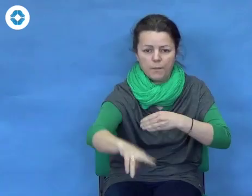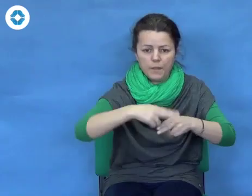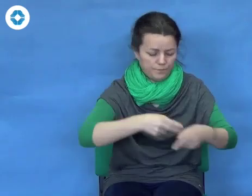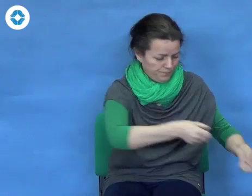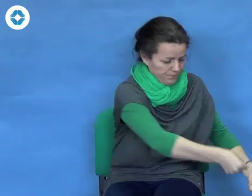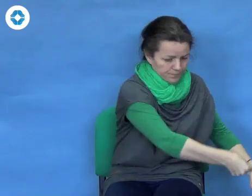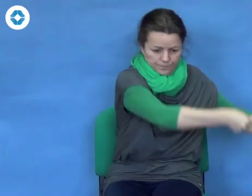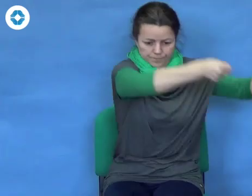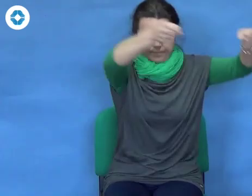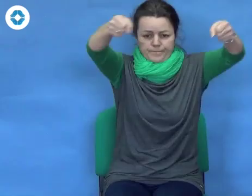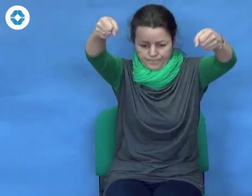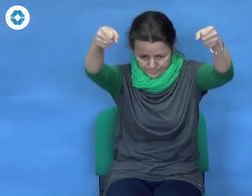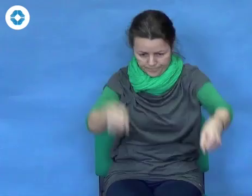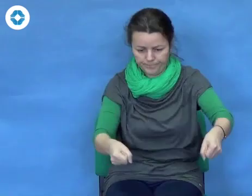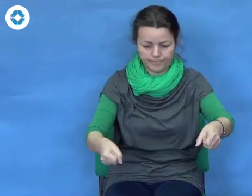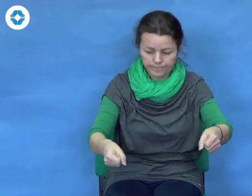Podniósł kosz i postawił z przodu roweru.